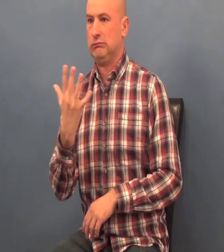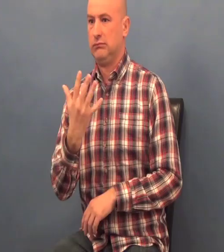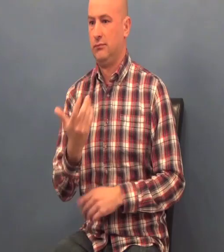Nie wiadomo, o co chodzi.